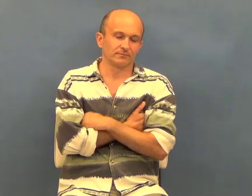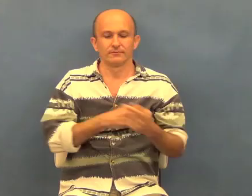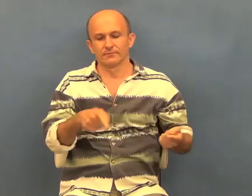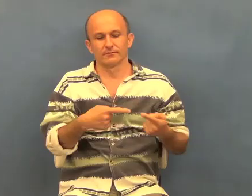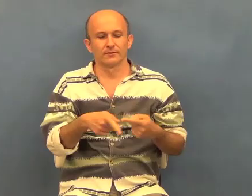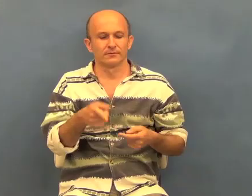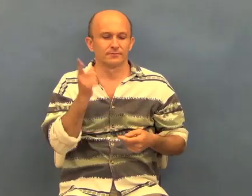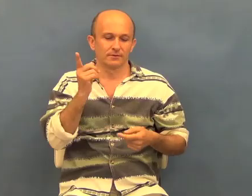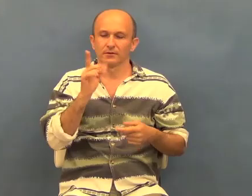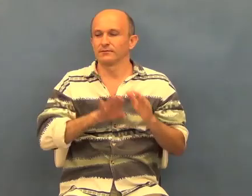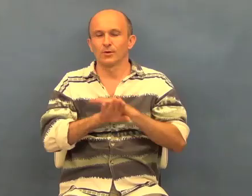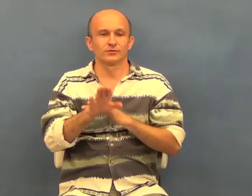To mi pasuje do zakazu w muzeum.